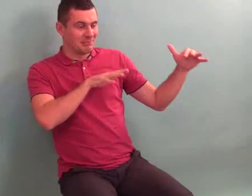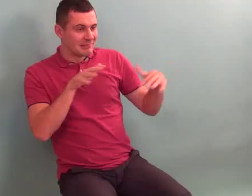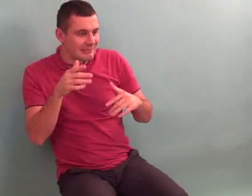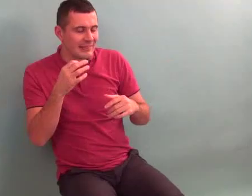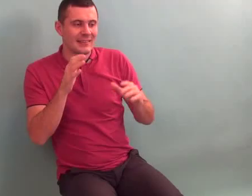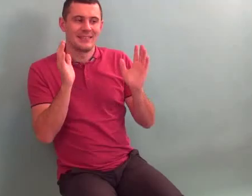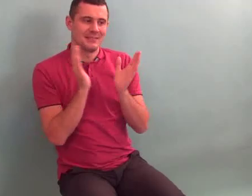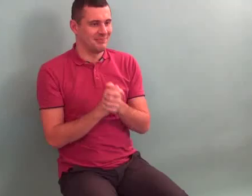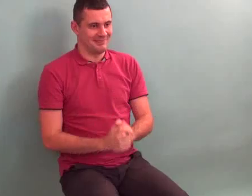To mu opowiedzieli.